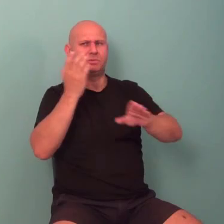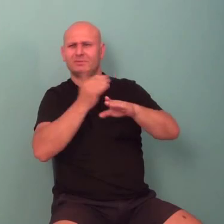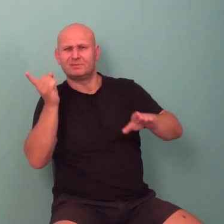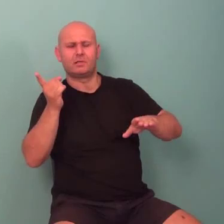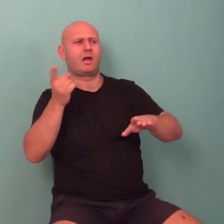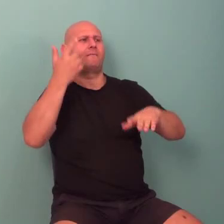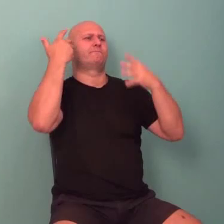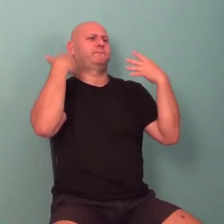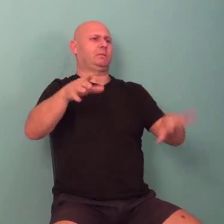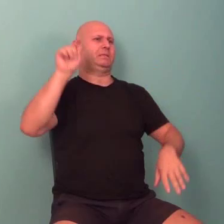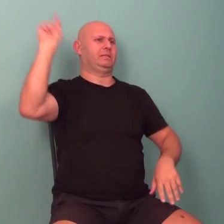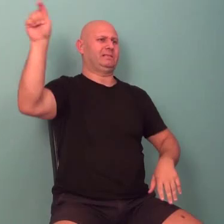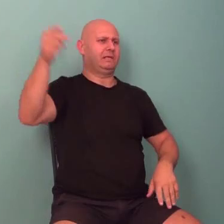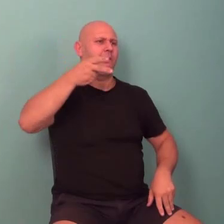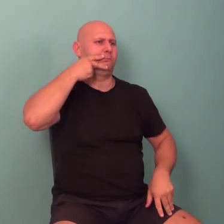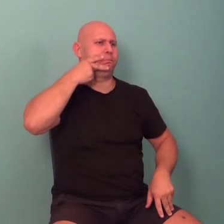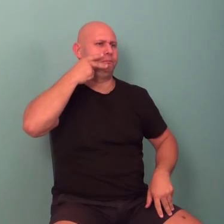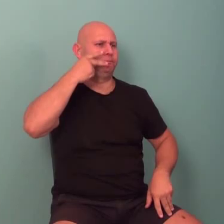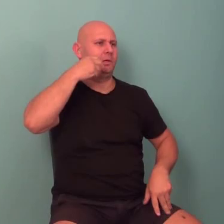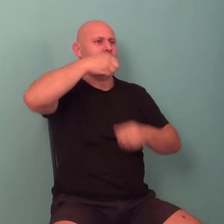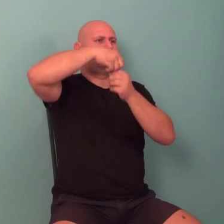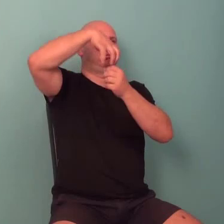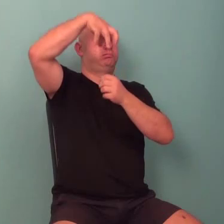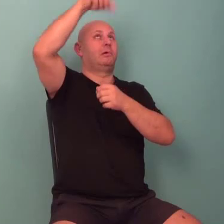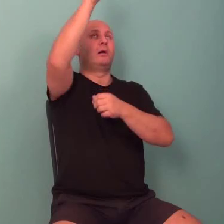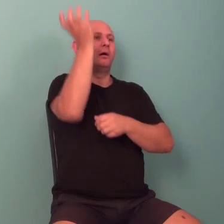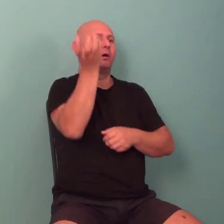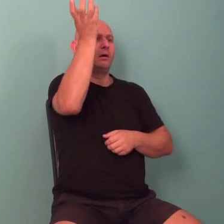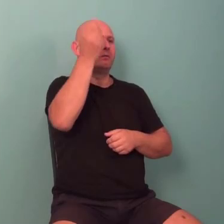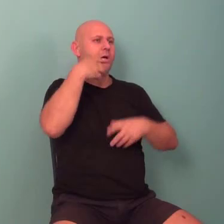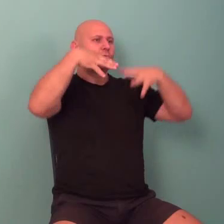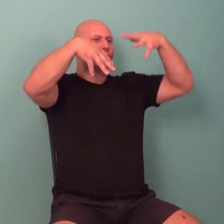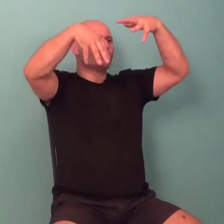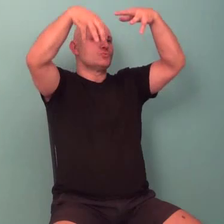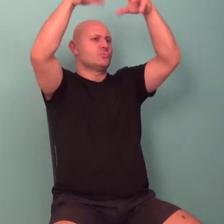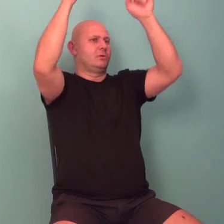Okazało się, że ktoś palił papierosa i dym uruchomił czujnik przeciwpożarowy.